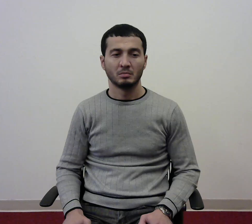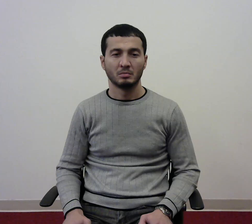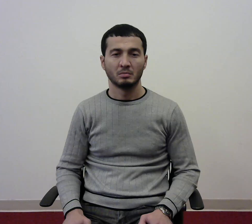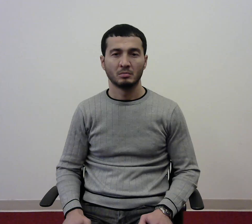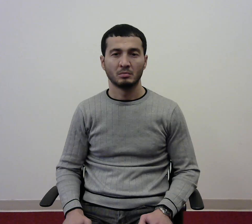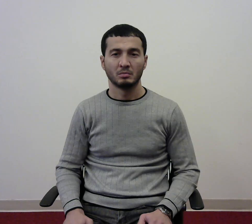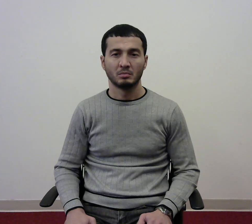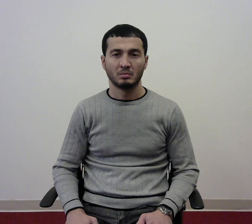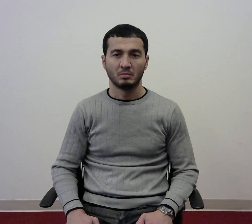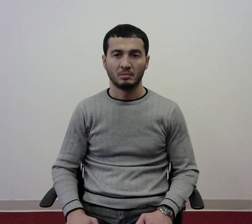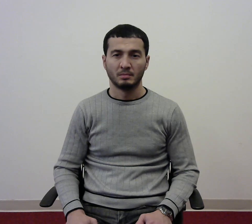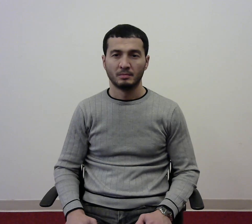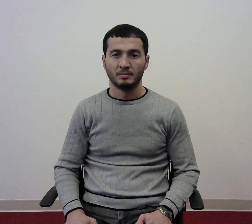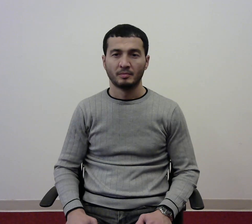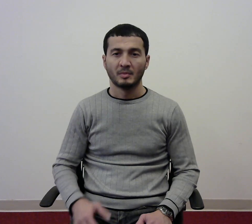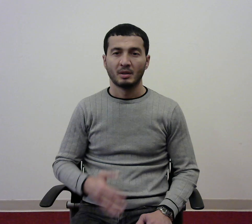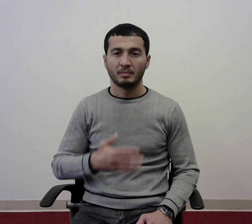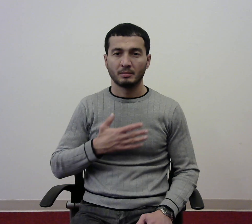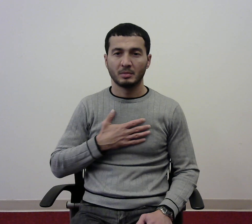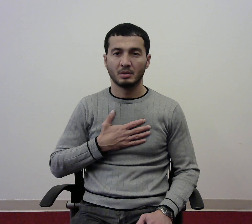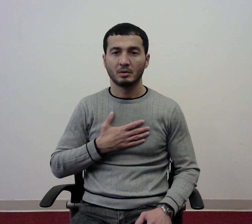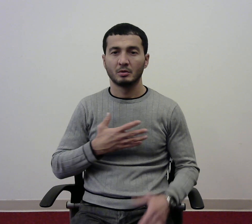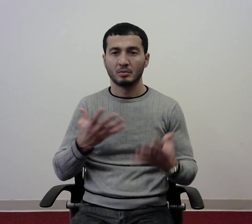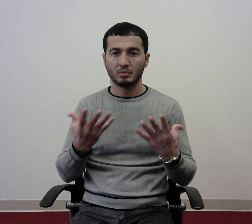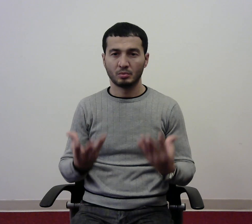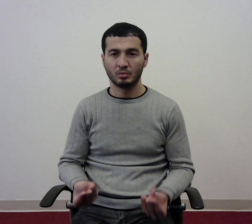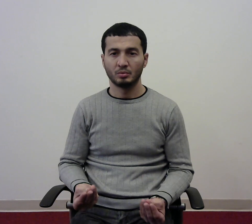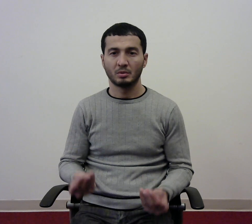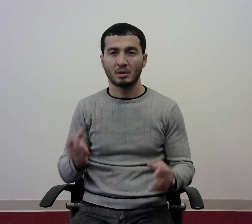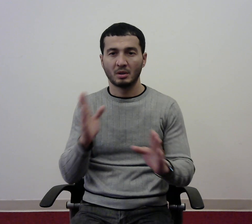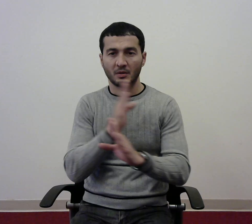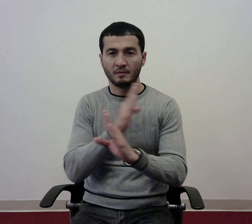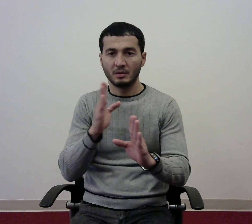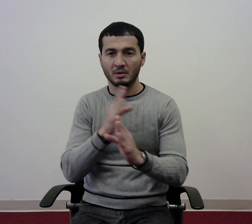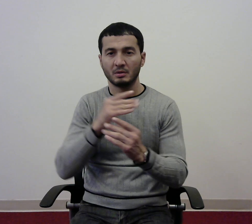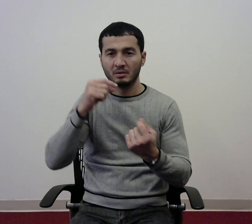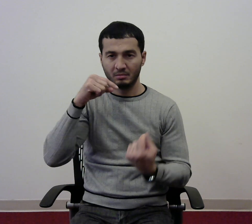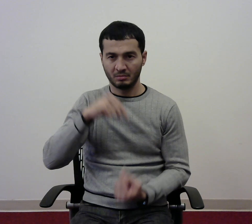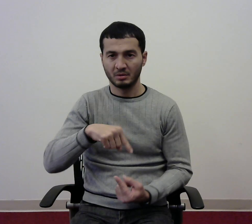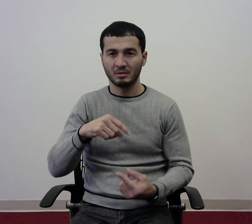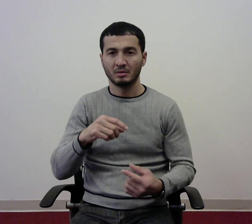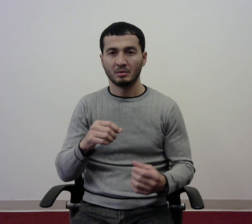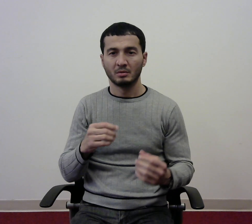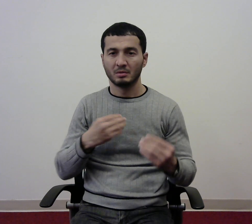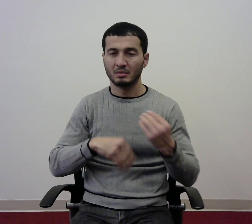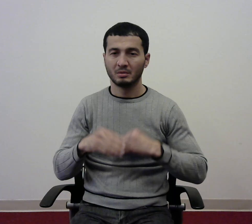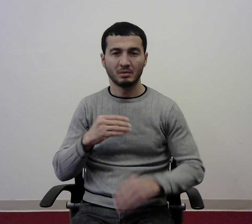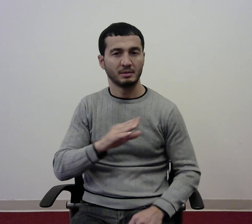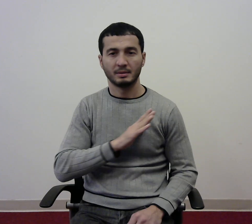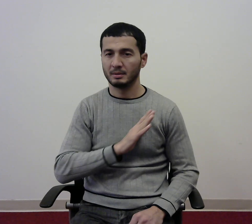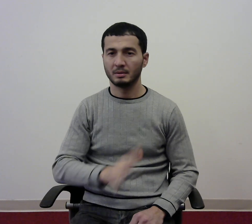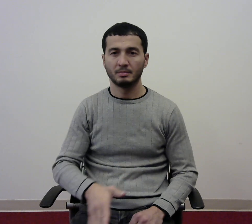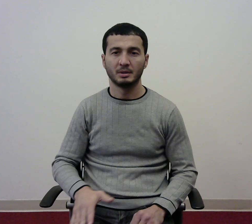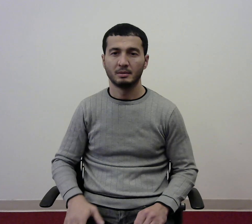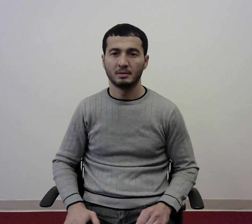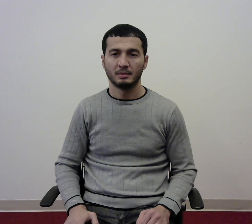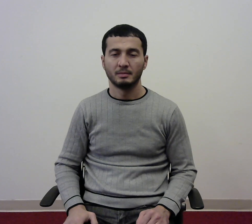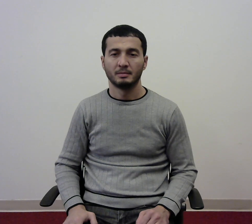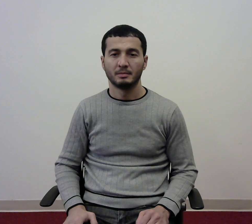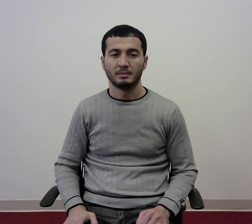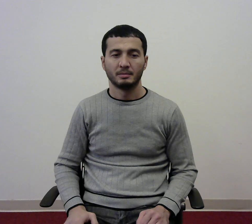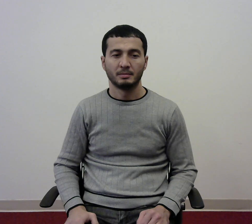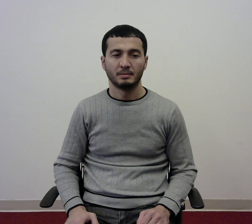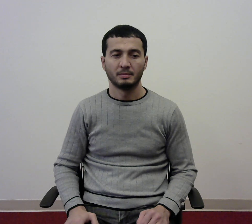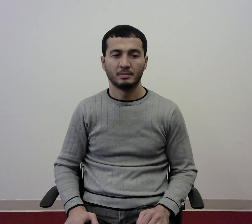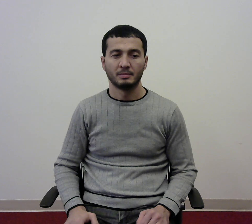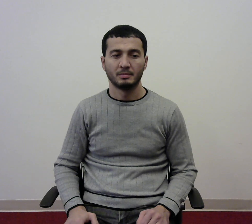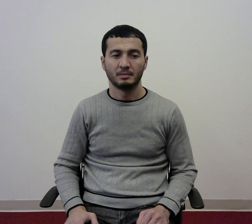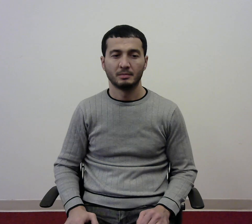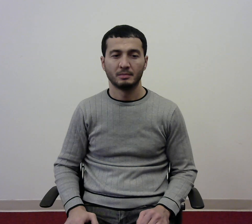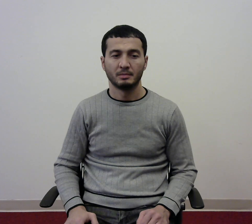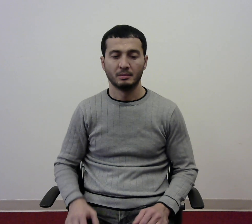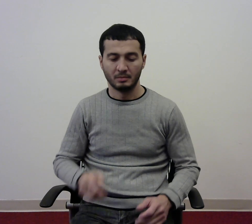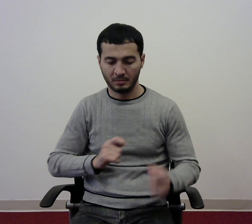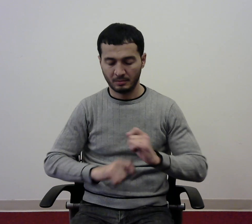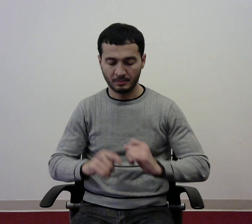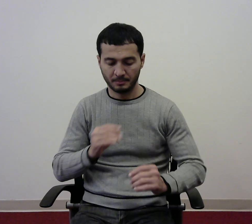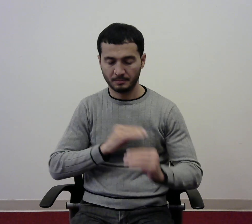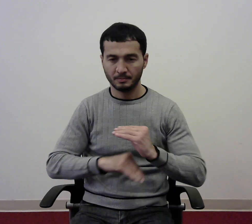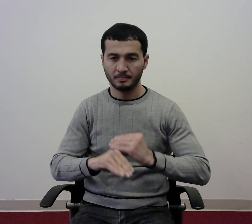Mən bu gün havaya uyğun geyinməmişəm